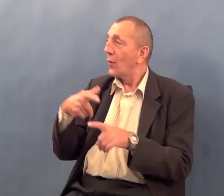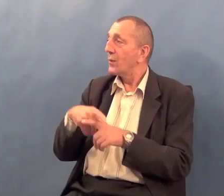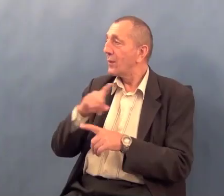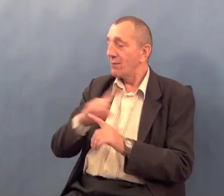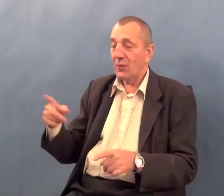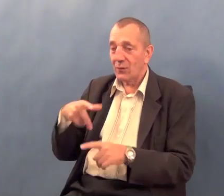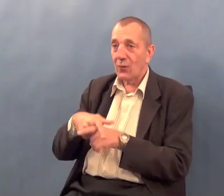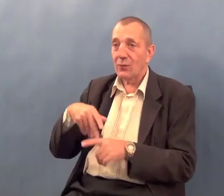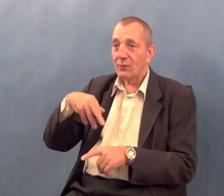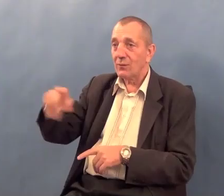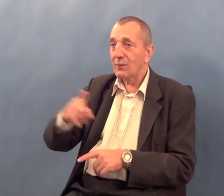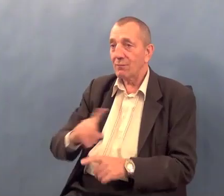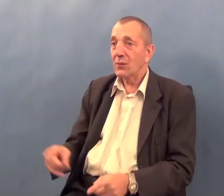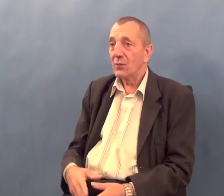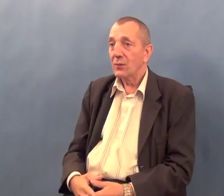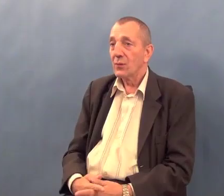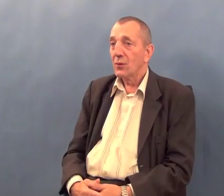Konie nie mogą chodzić.